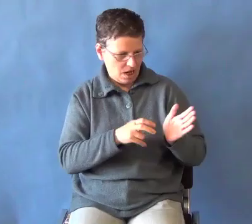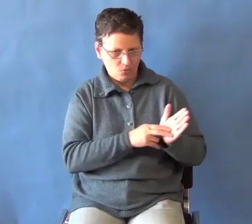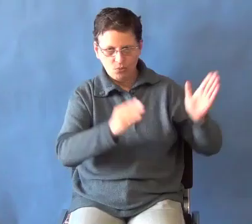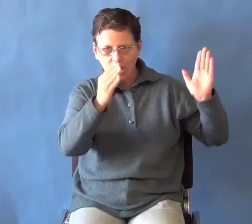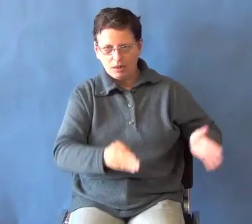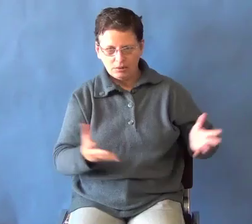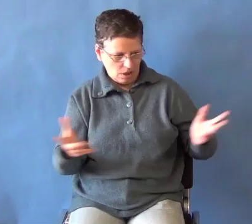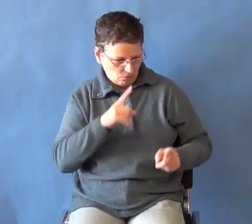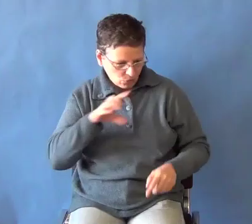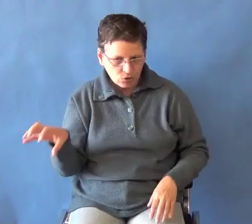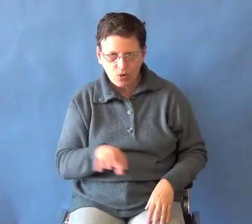Widzi, że brakuje kawałka płotu.